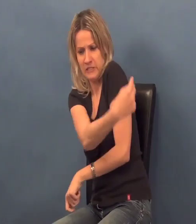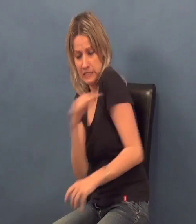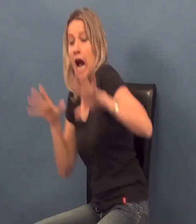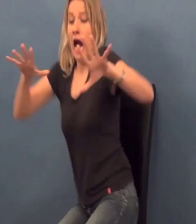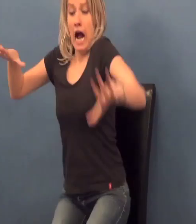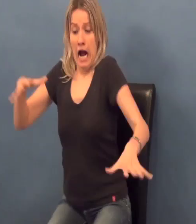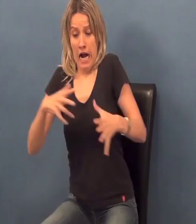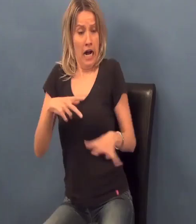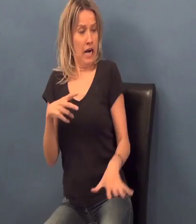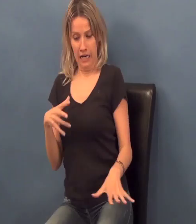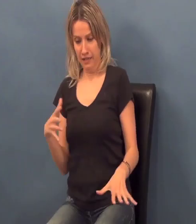Myszka Miki krzyczy.